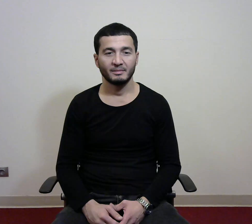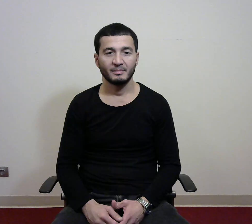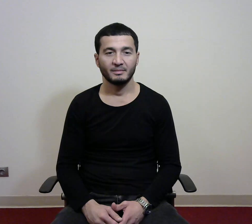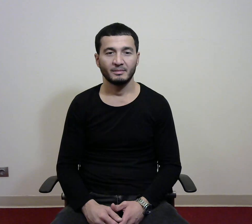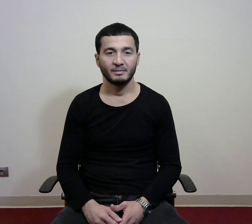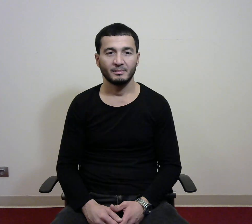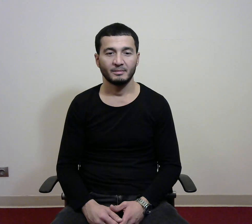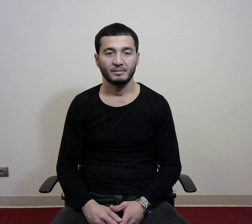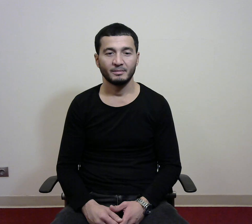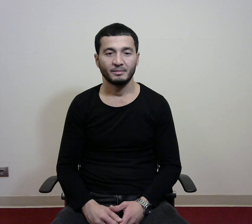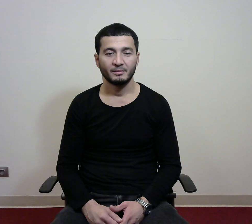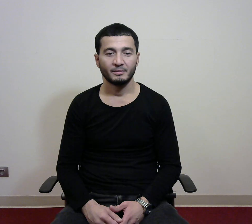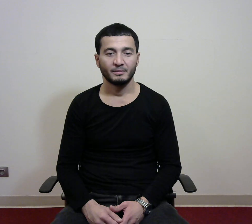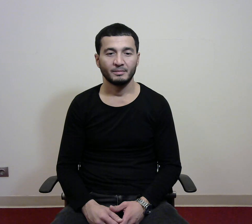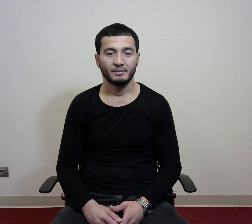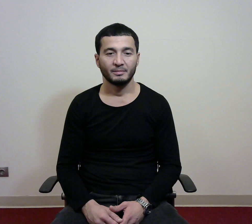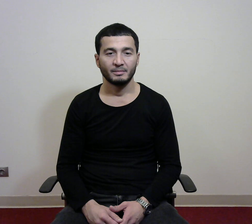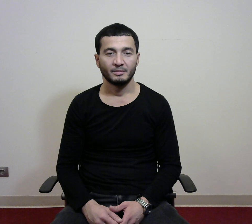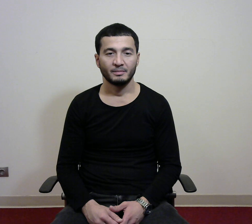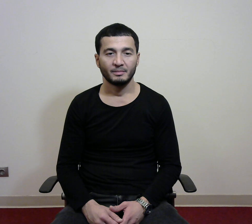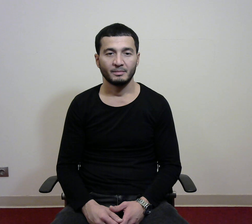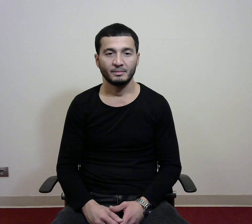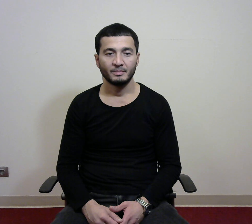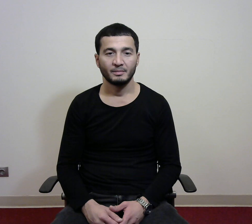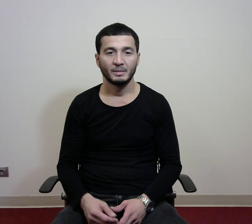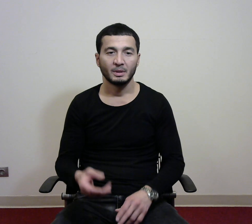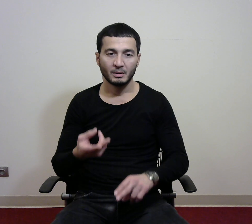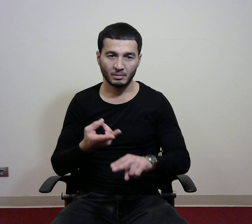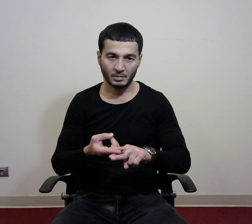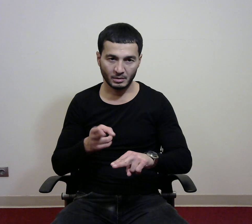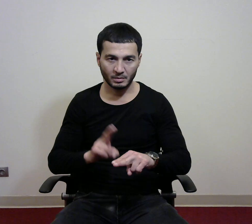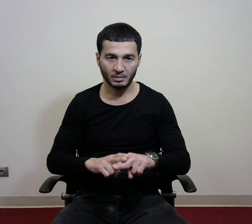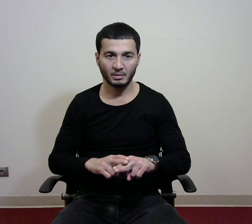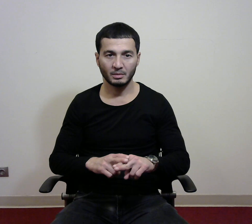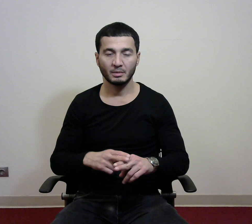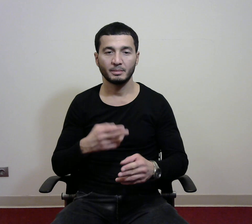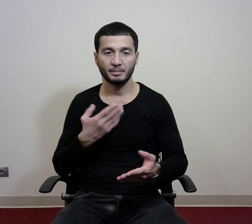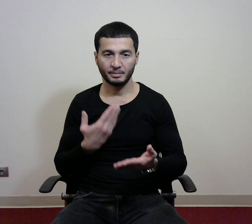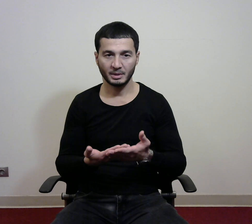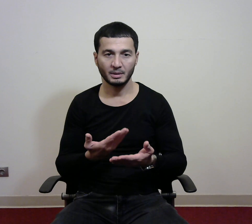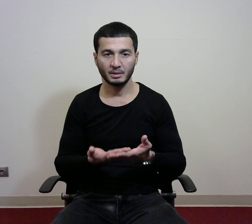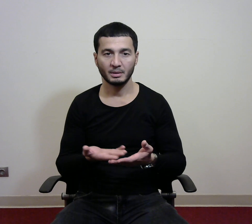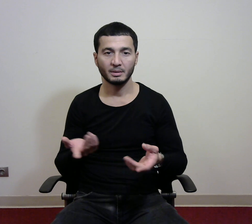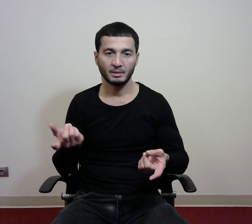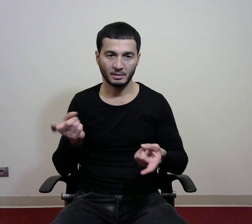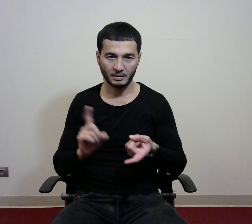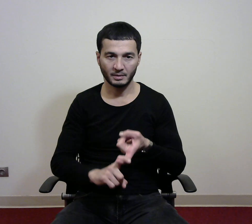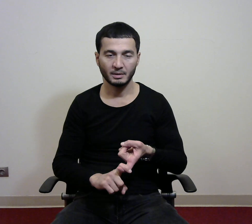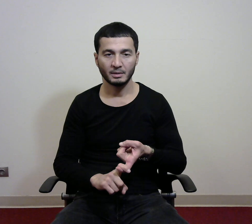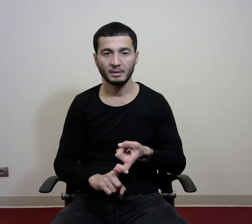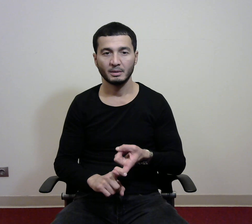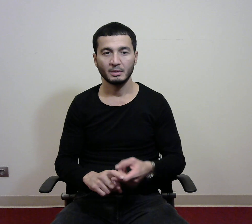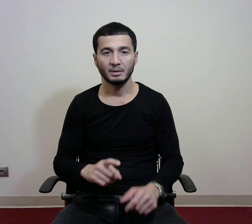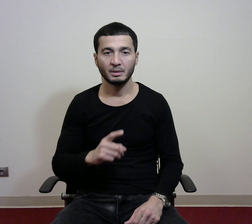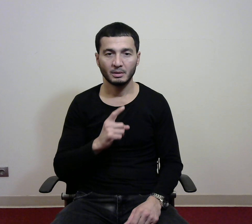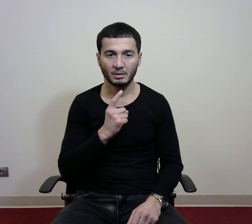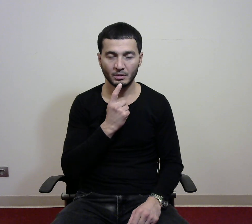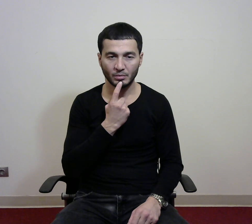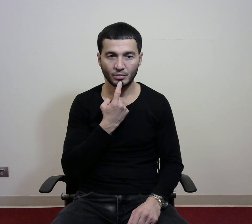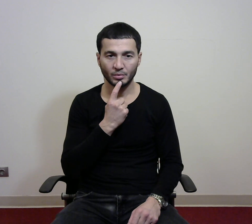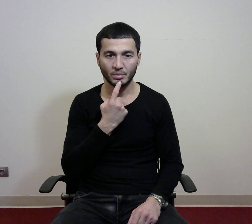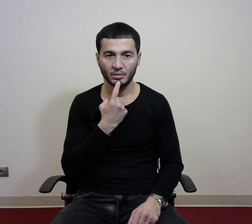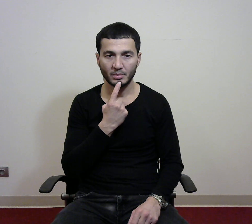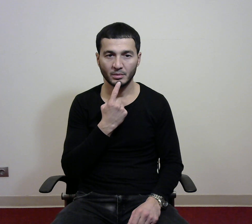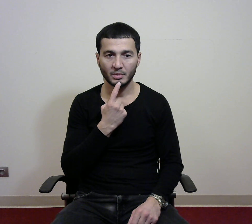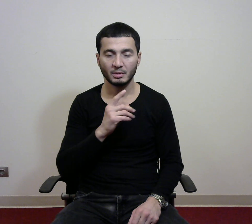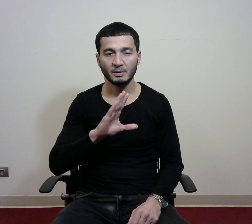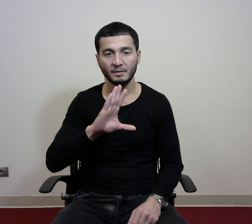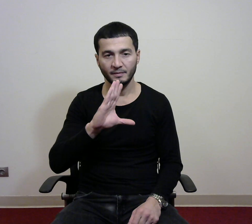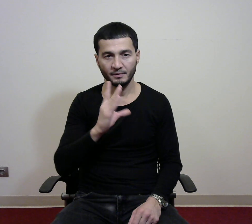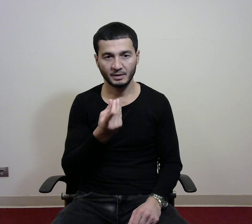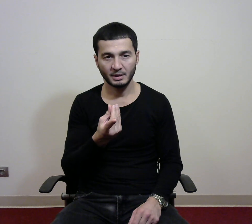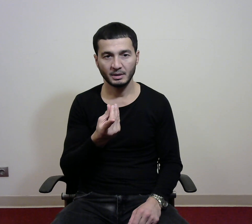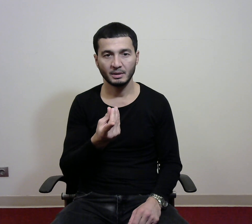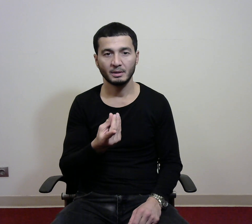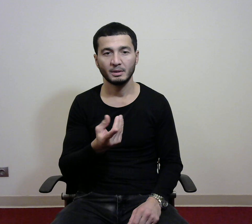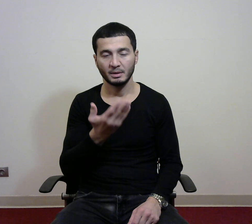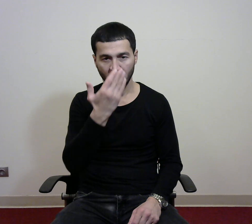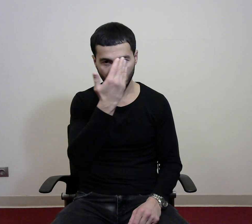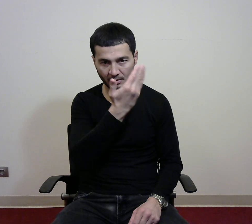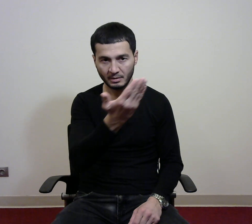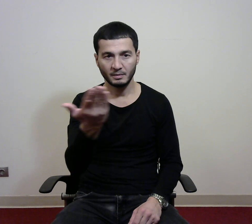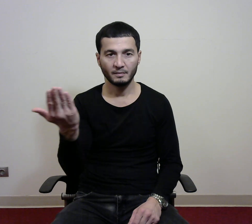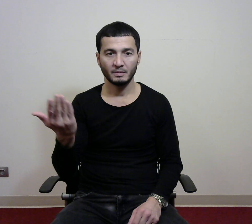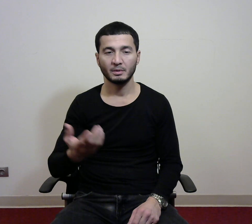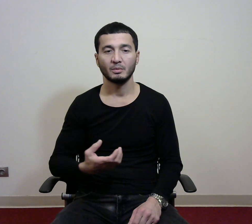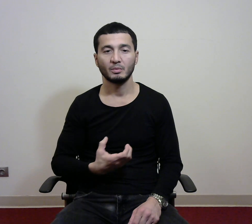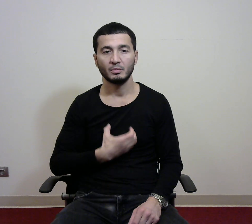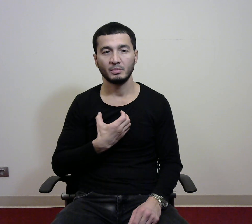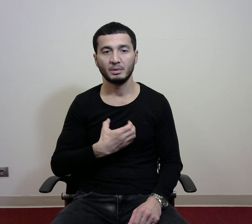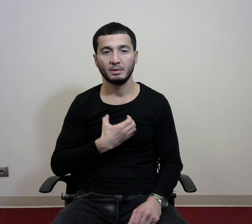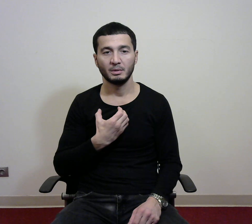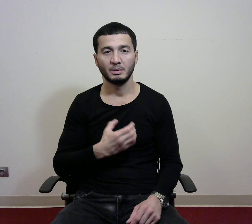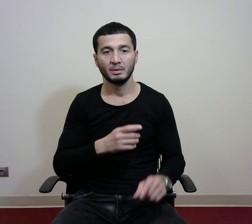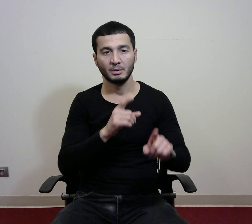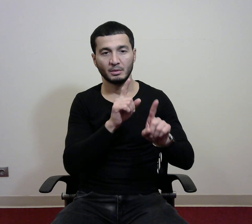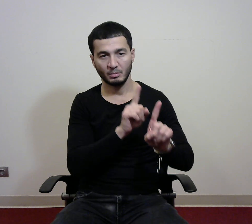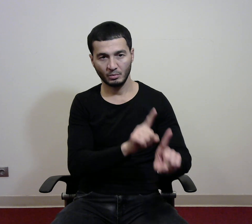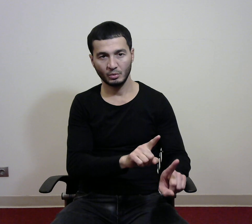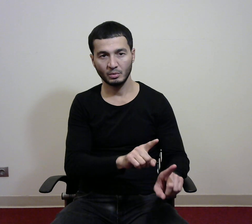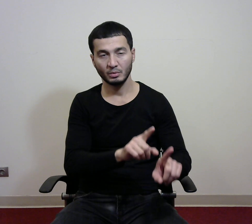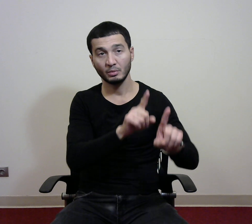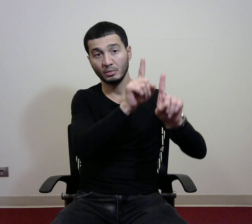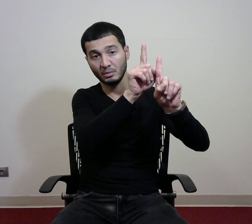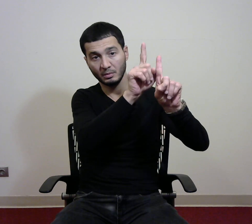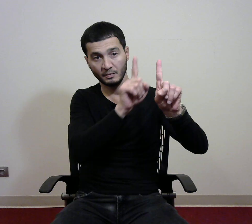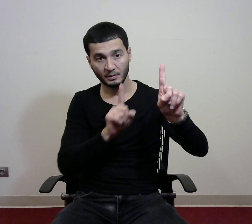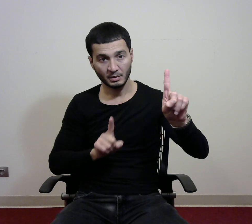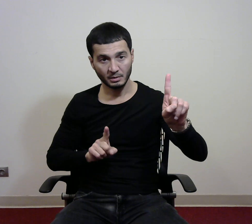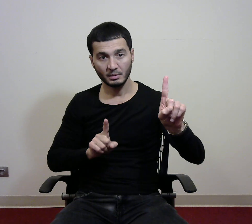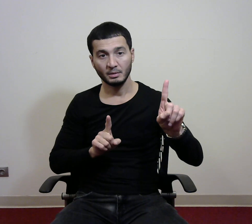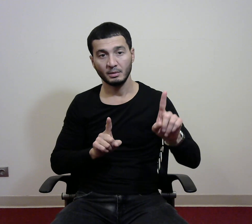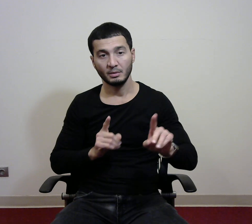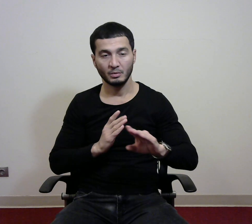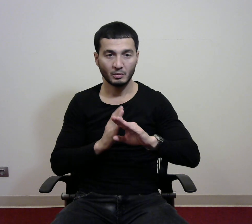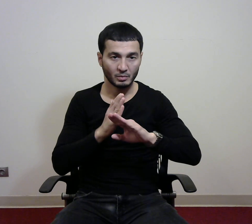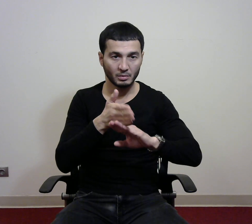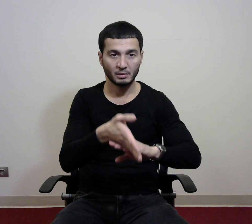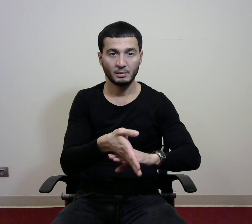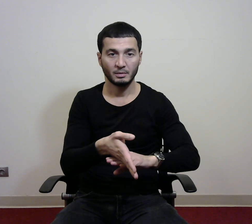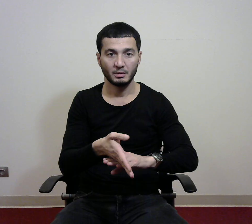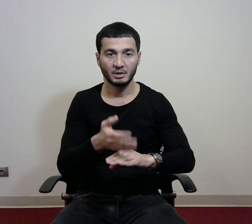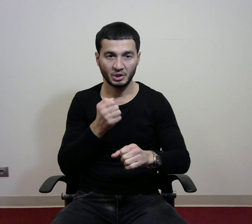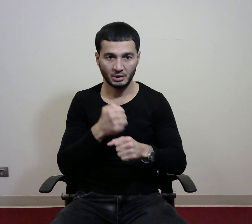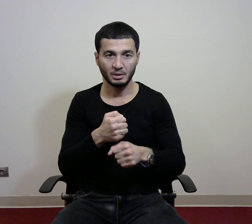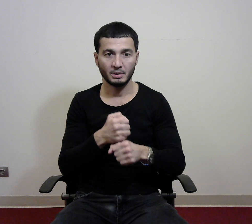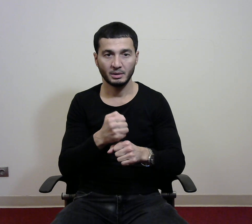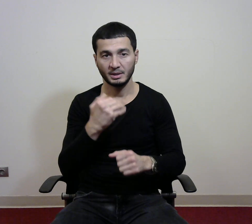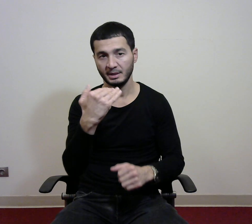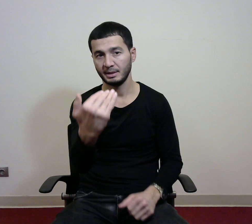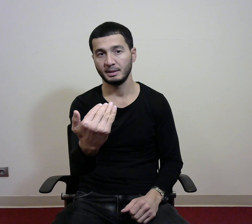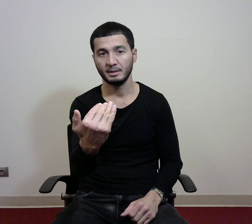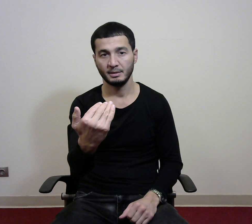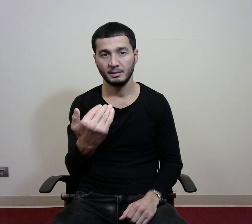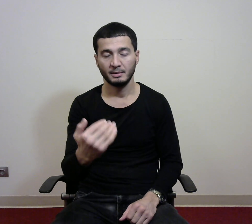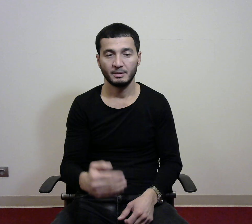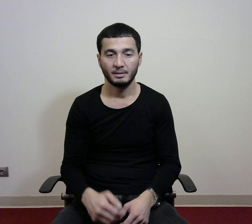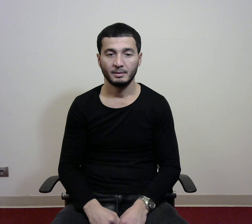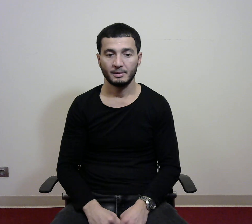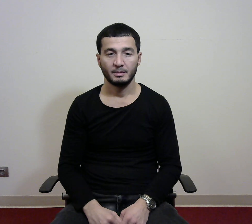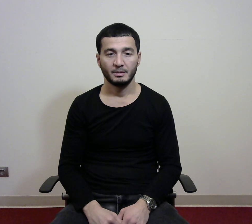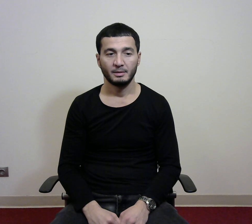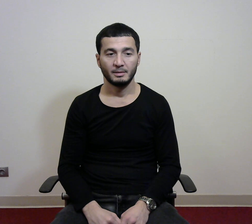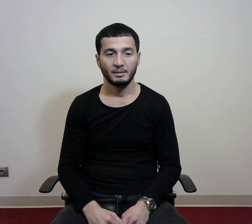Bu məsələ ilə bağlı Əmək və Əhalinin Sosial Müdafiəsi Nazirliyinə müraciət etməlisiniz